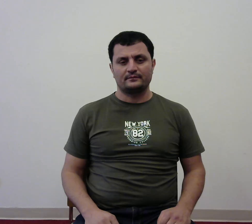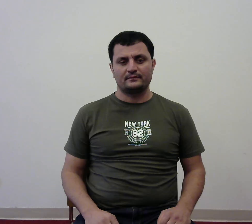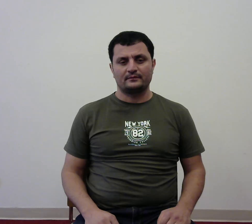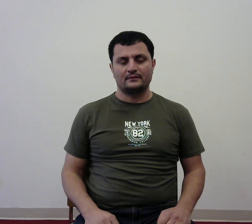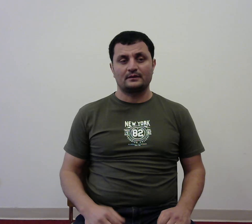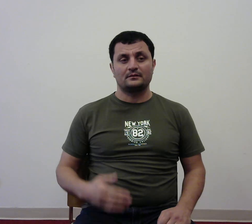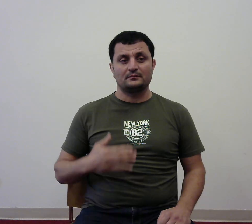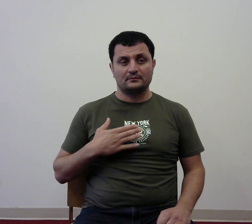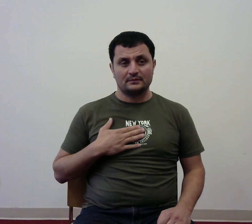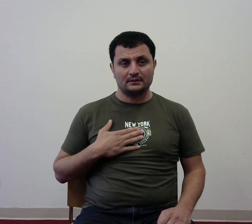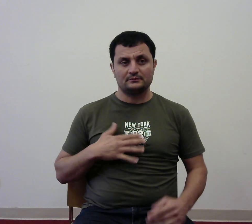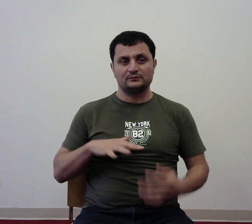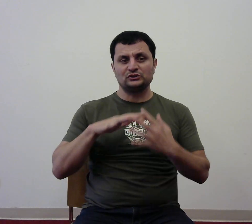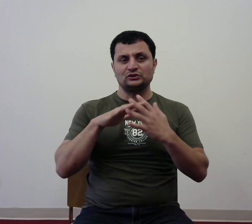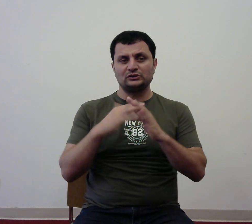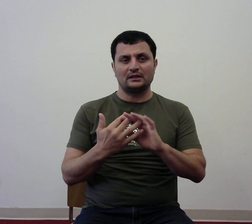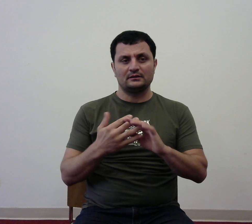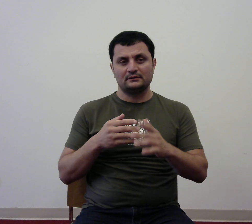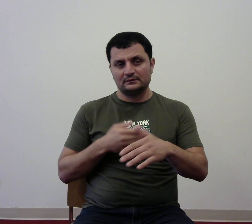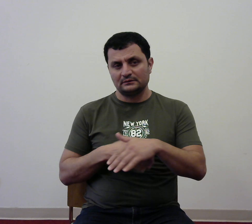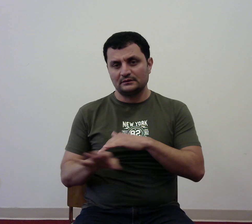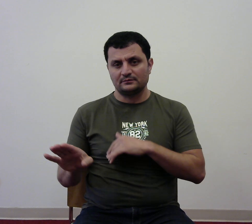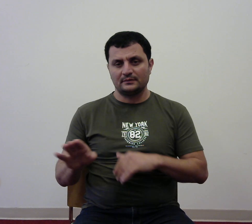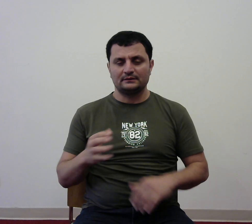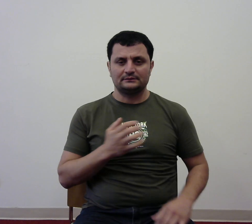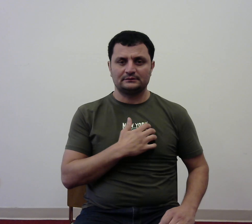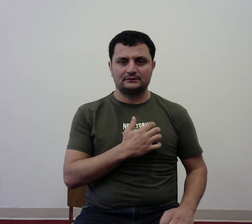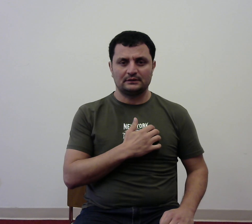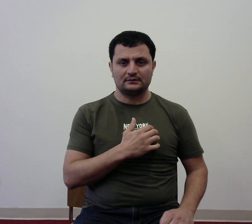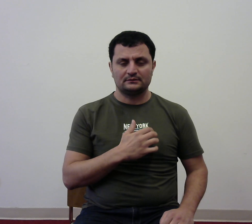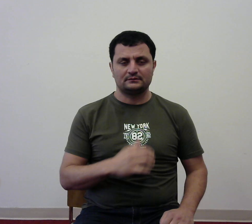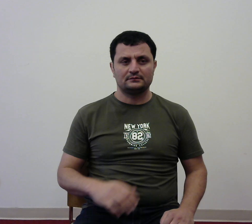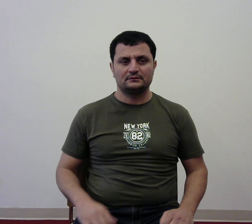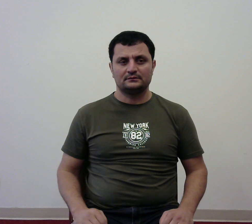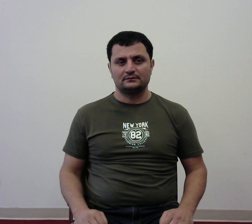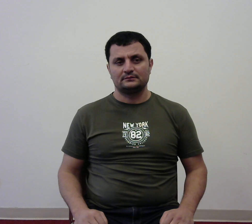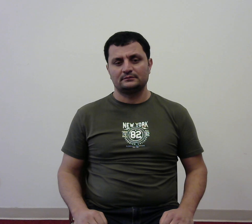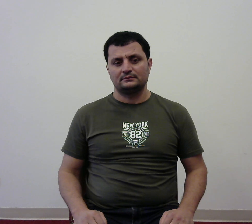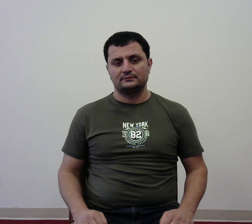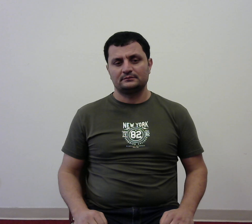Mən kəndə getmək istəyirəm